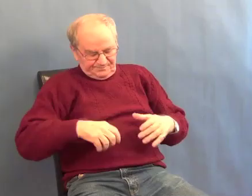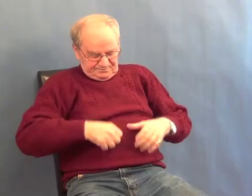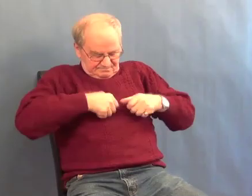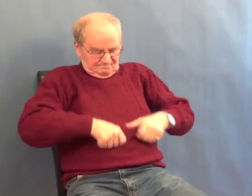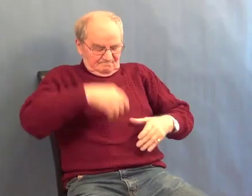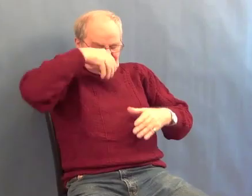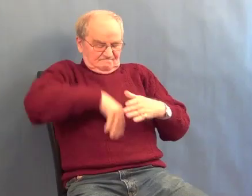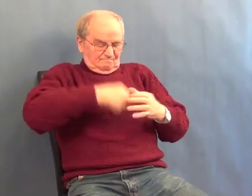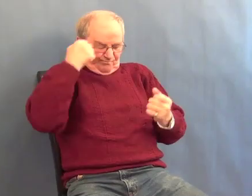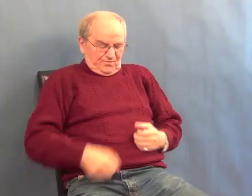Kula wpadła mu do brzucha.